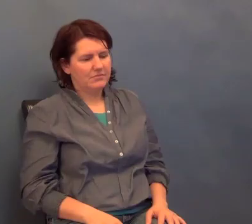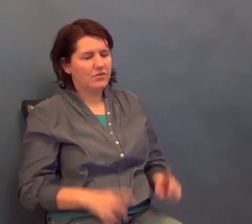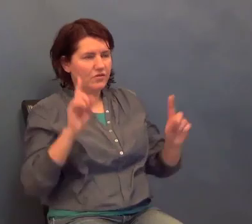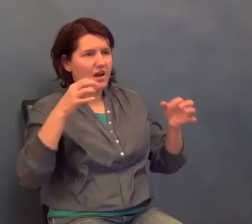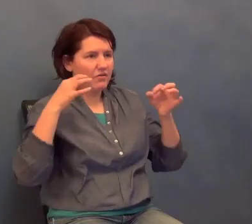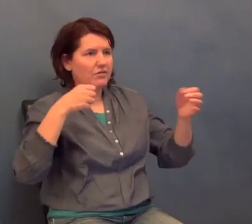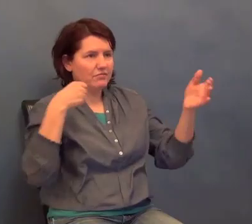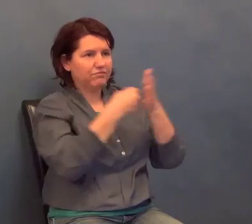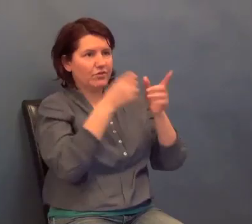Uwaga - wypadek samochodowy.